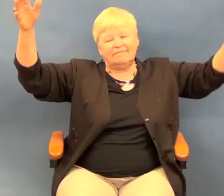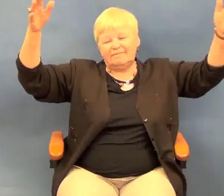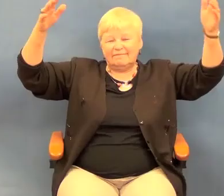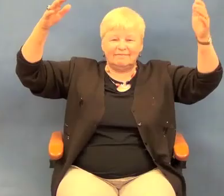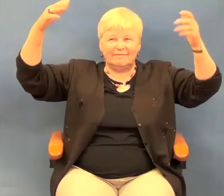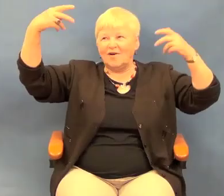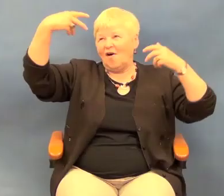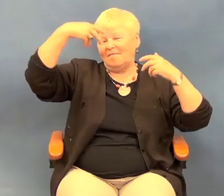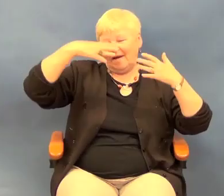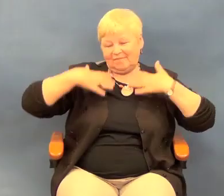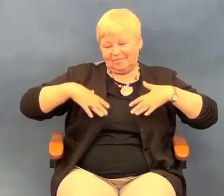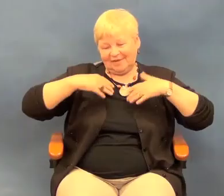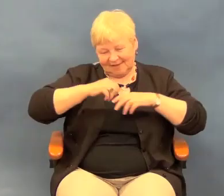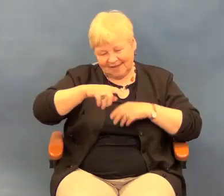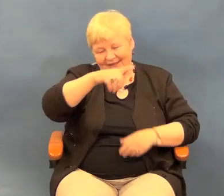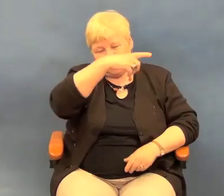Po prostu stoisz i bierzesz prysznic.